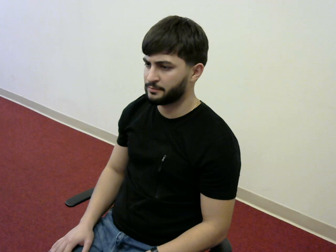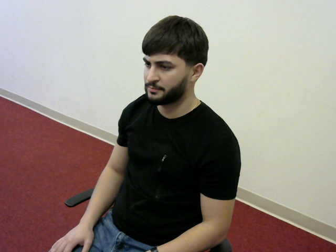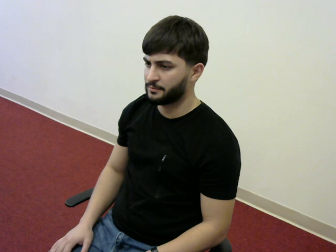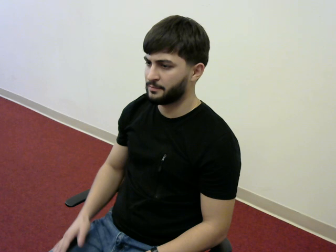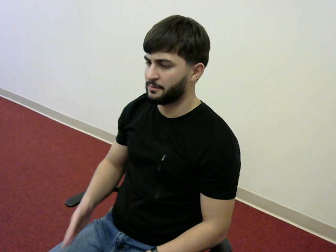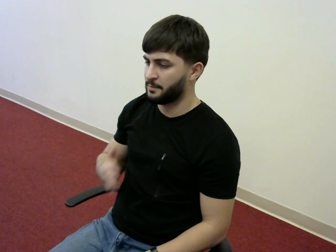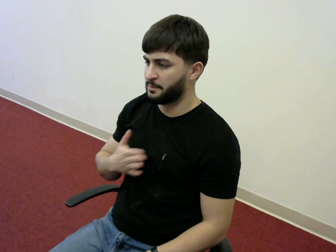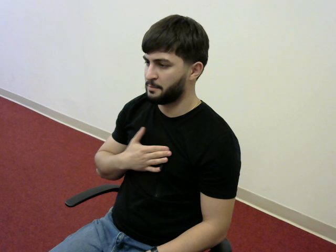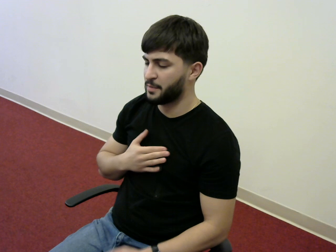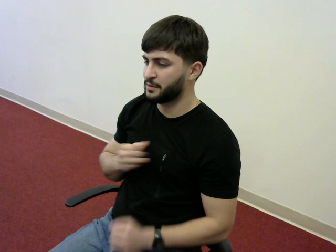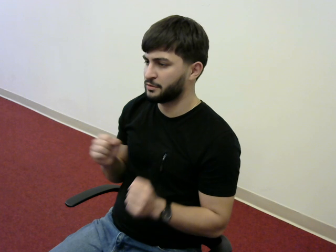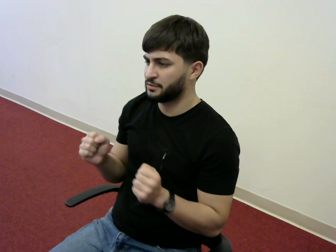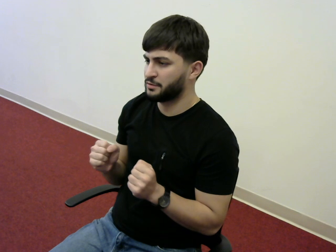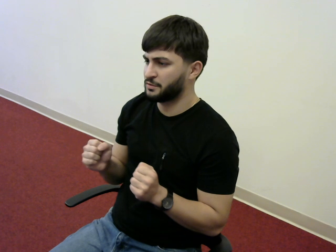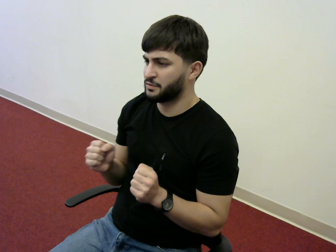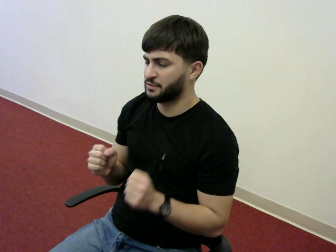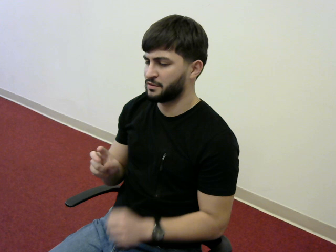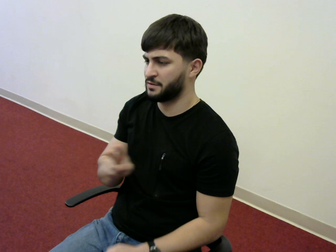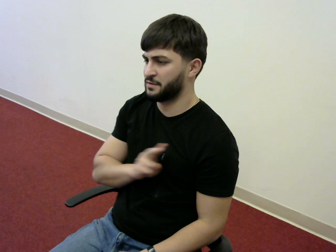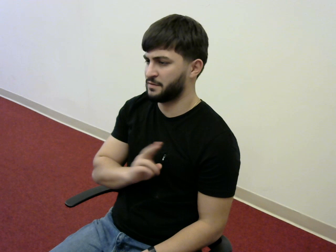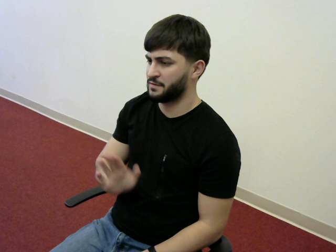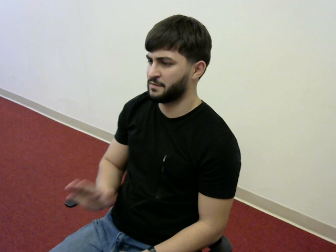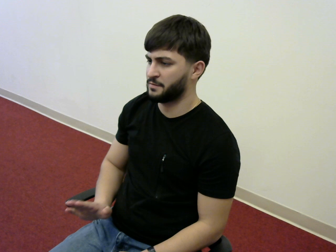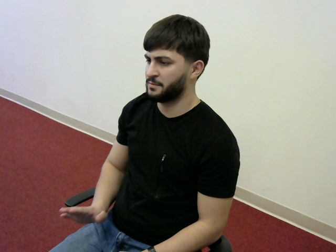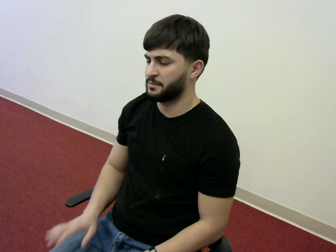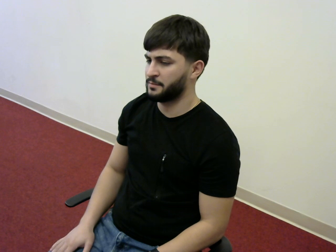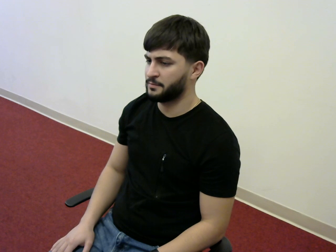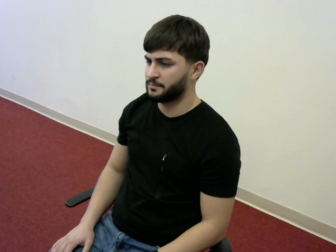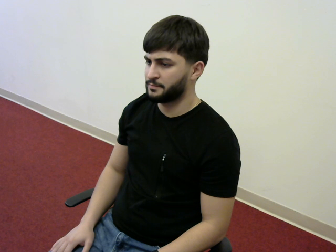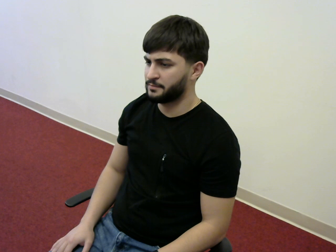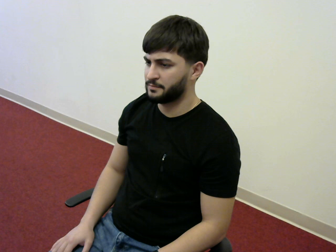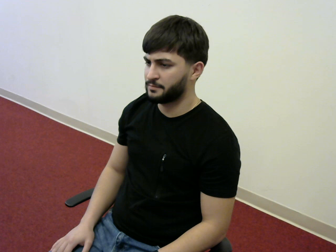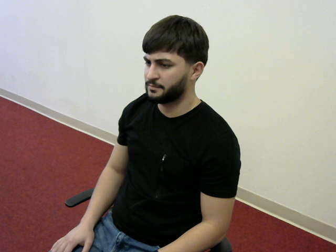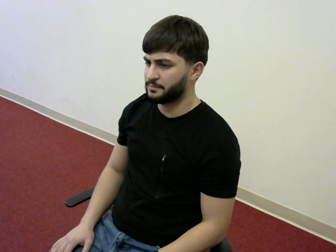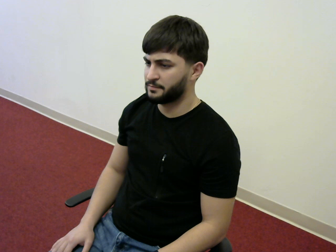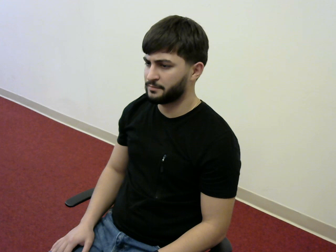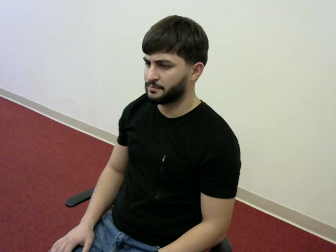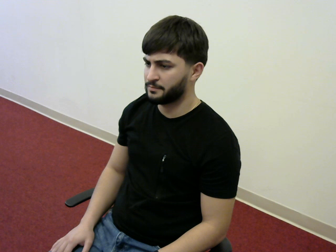Mən qışı sevmirəm